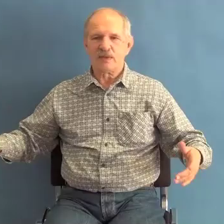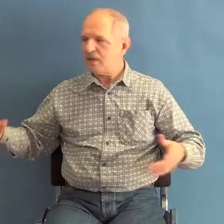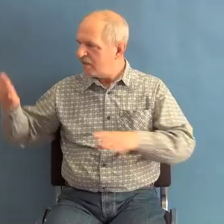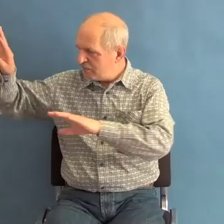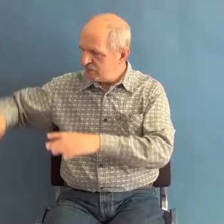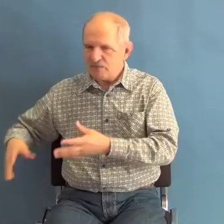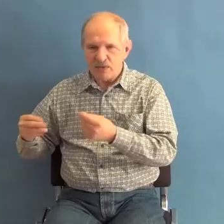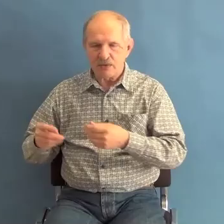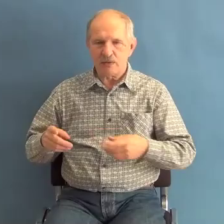Ściany są mokre.